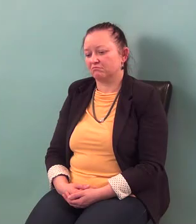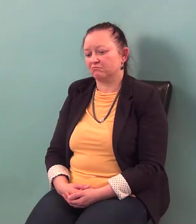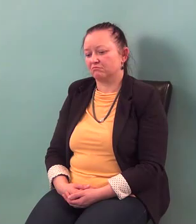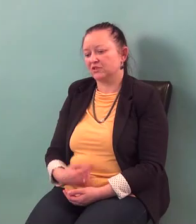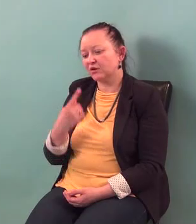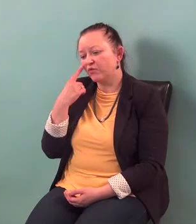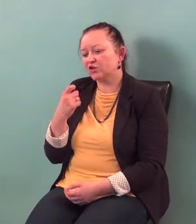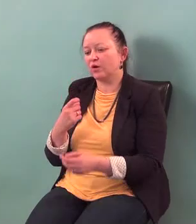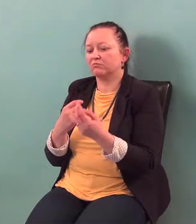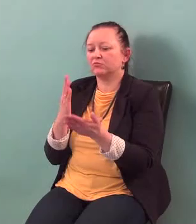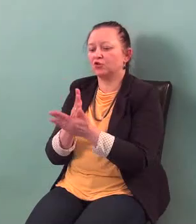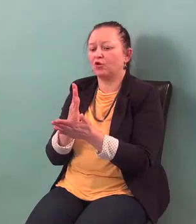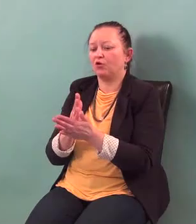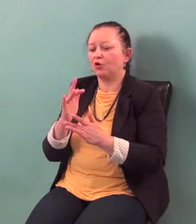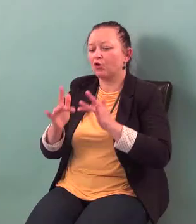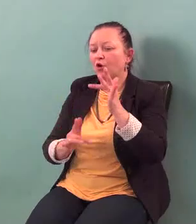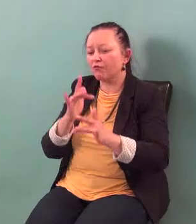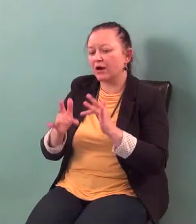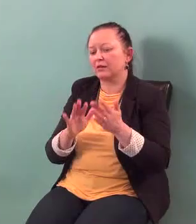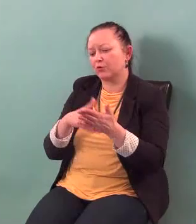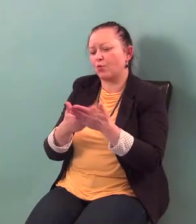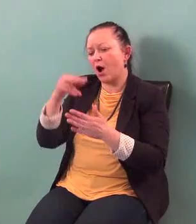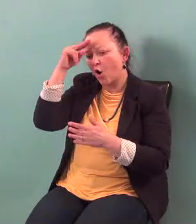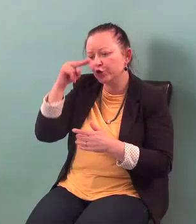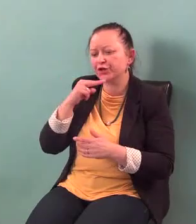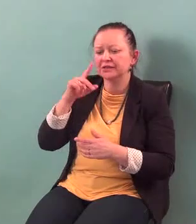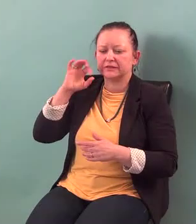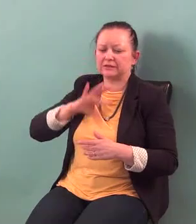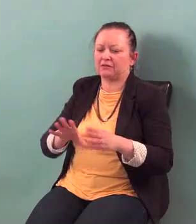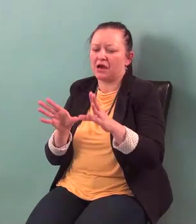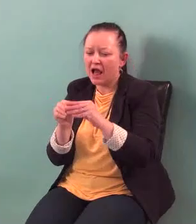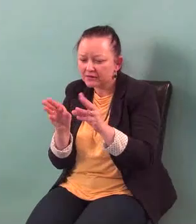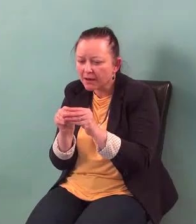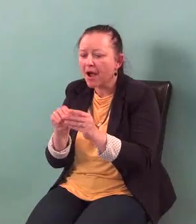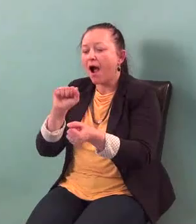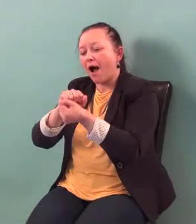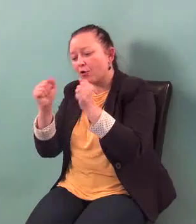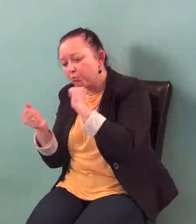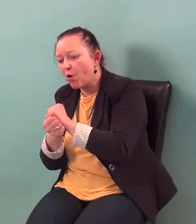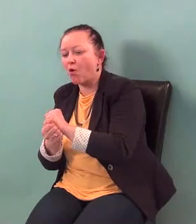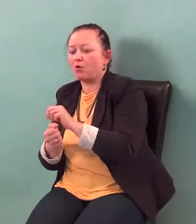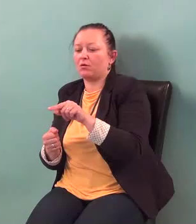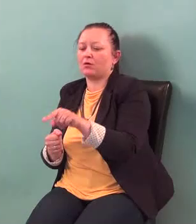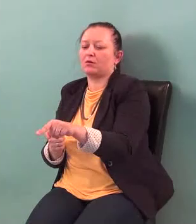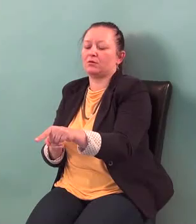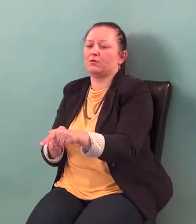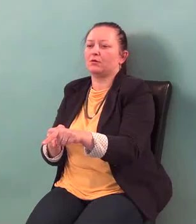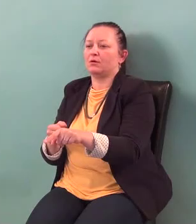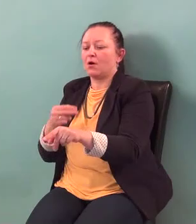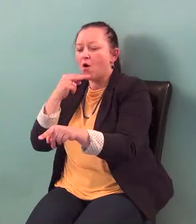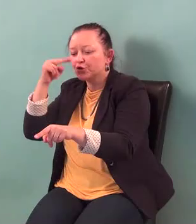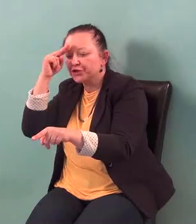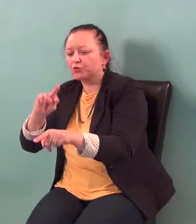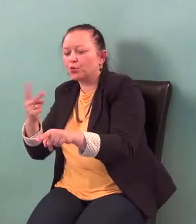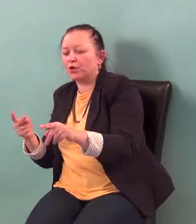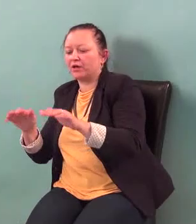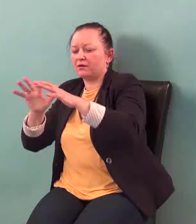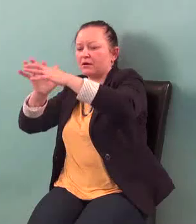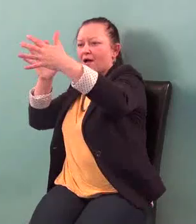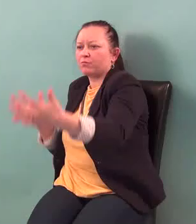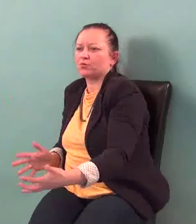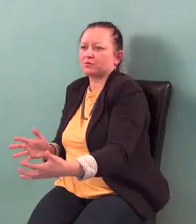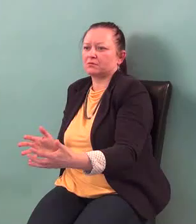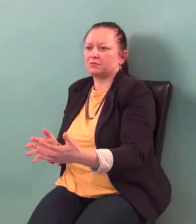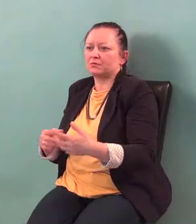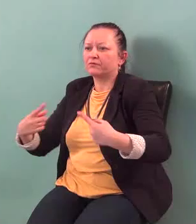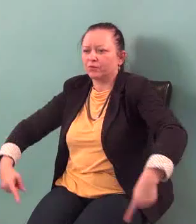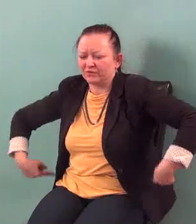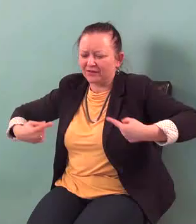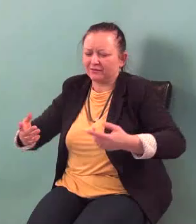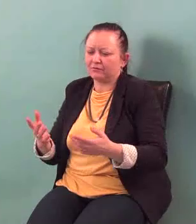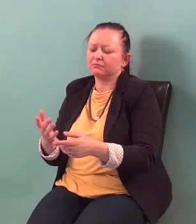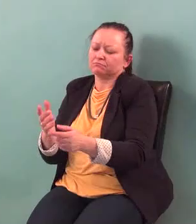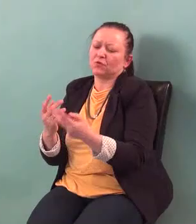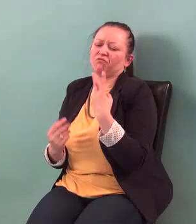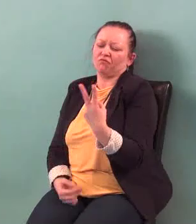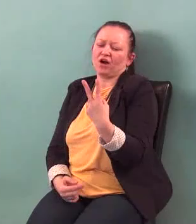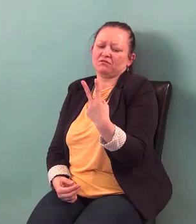Zauważyłam tylko, że na rowerze ojciec z synem razem jeżdżą albo tata jeździ i z tyłu ciągnie dziecko w specjalnym wózku na dwóch kołach.